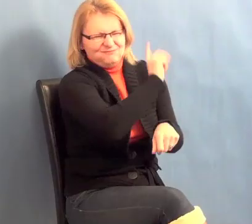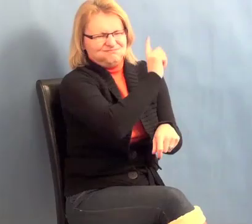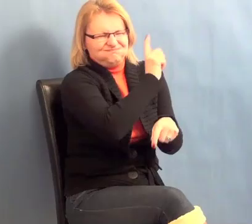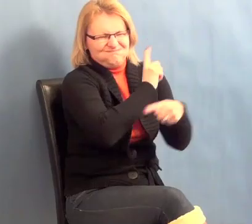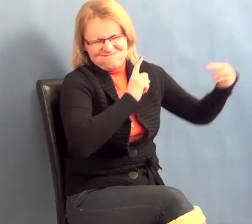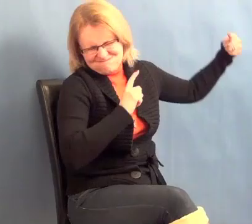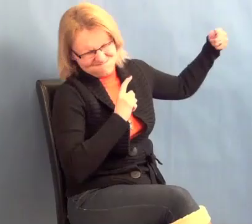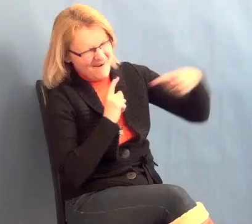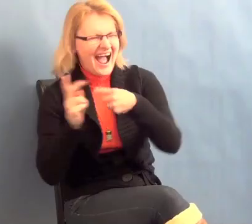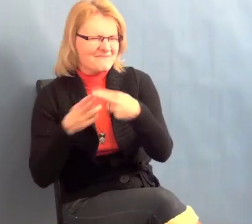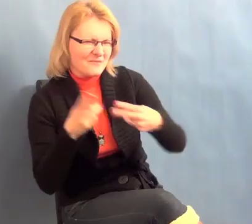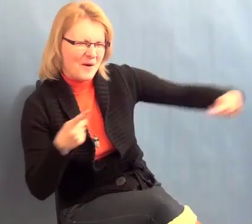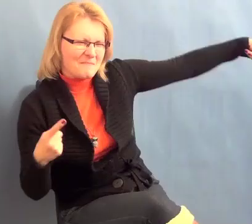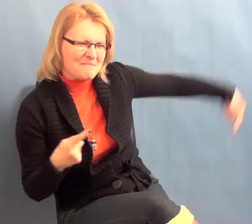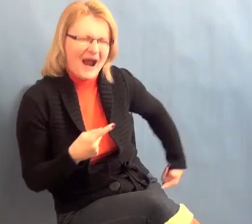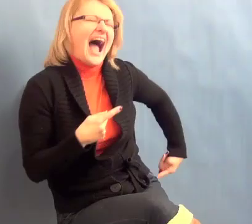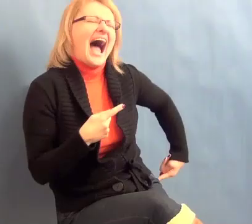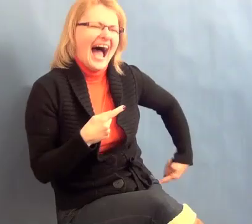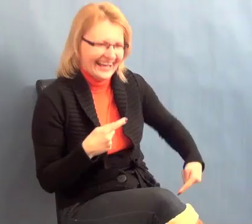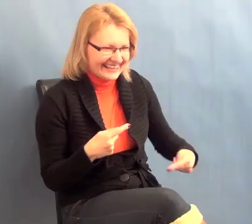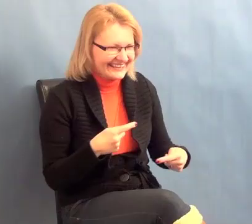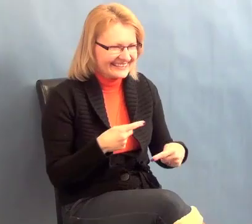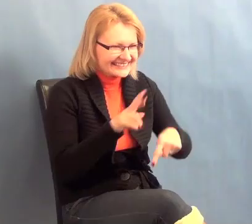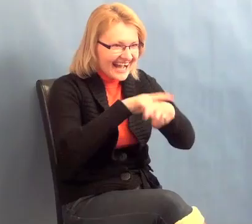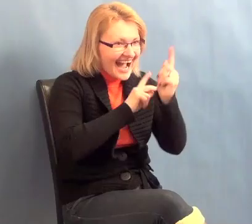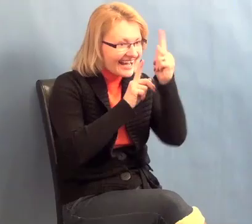Budzik nadal dzwonił, aż jego wskazówka wyskoczyła poza tarczę i wbiła się Mikiemu w pupę.